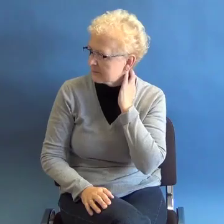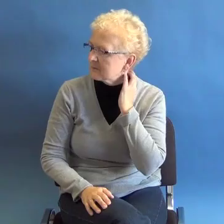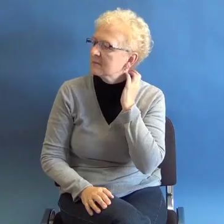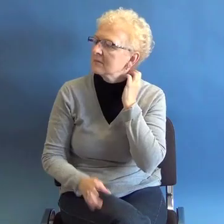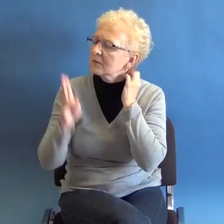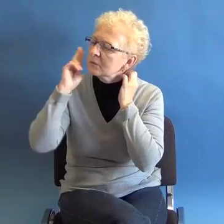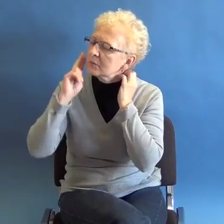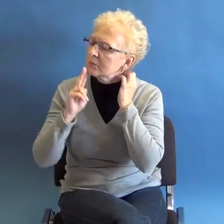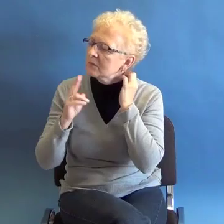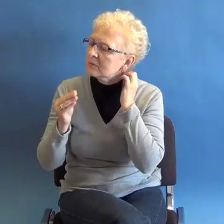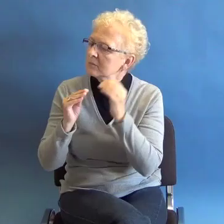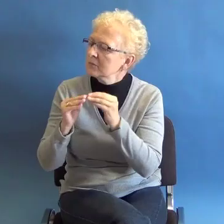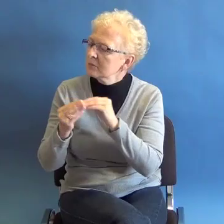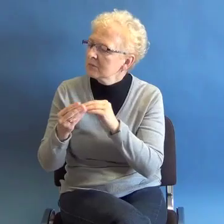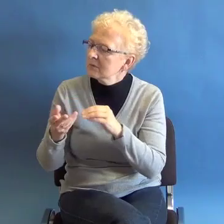Głusi mają problemy w sądzie.